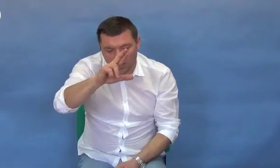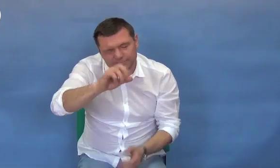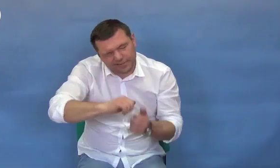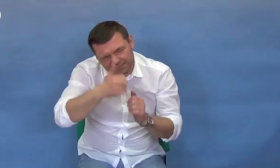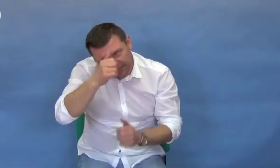Albo... jak to się nazywa...